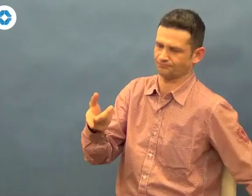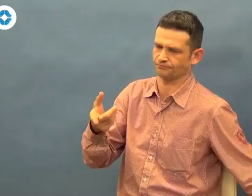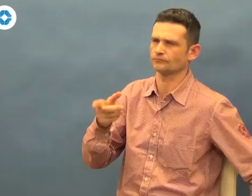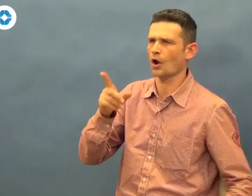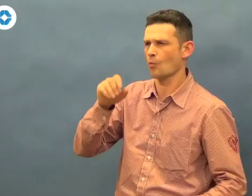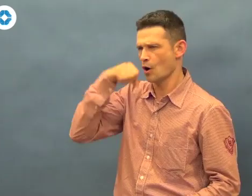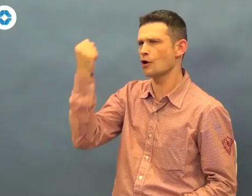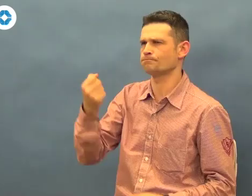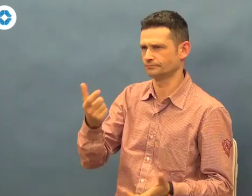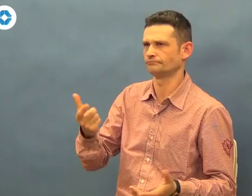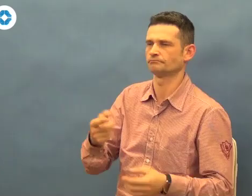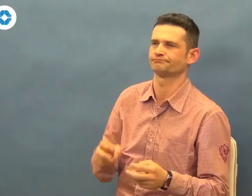Chłop wspiął się na drzewo.